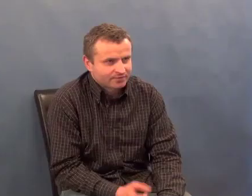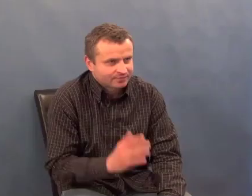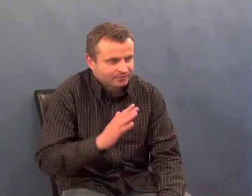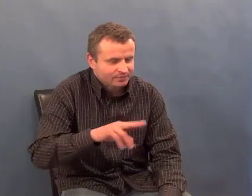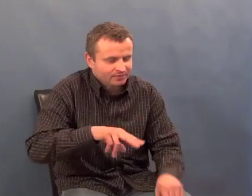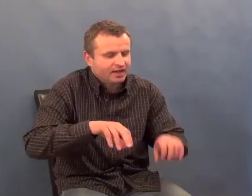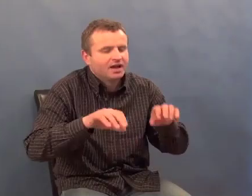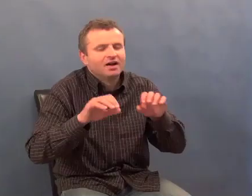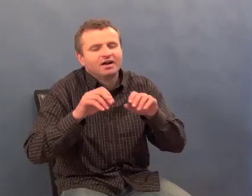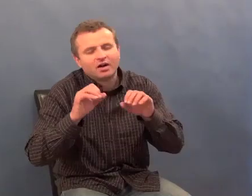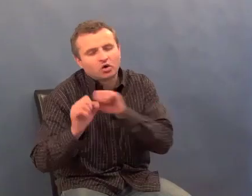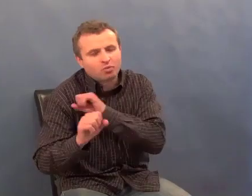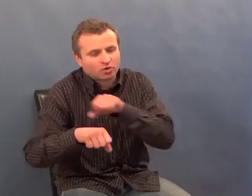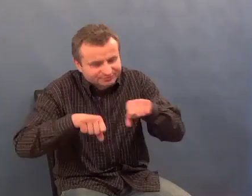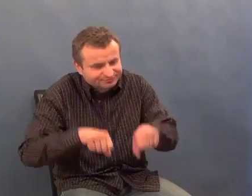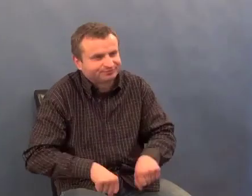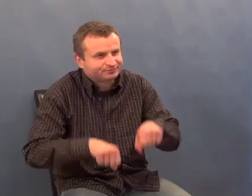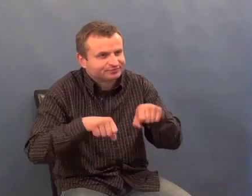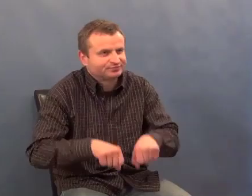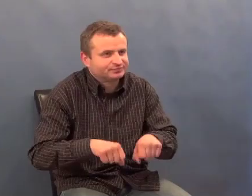To jest robotnik na drezynie.